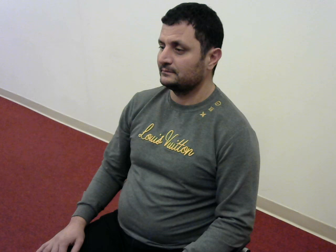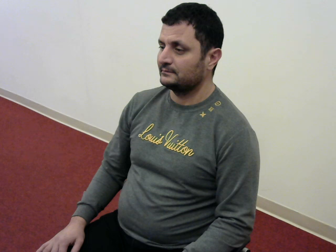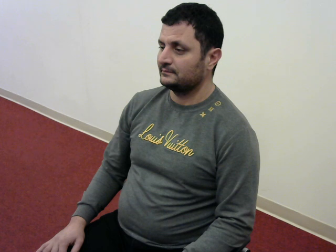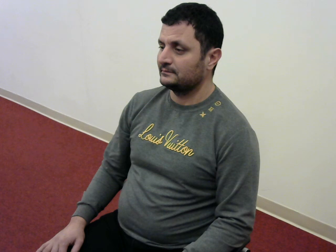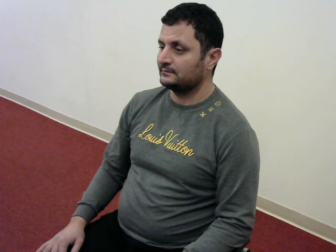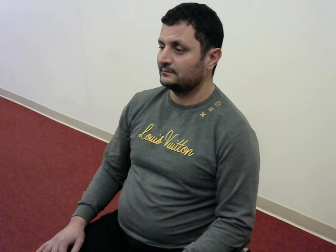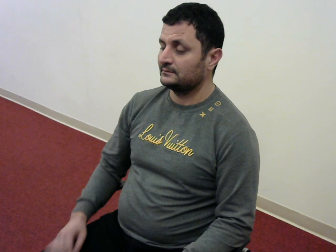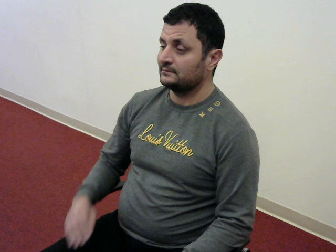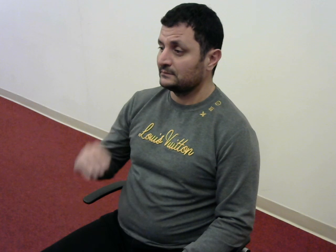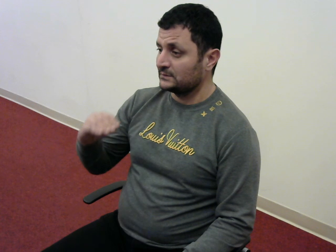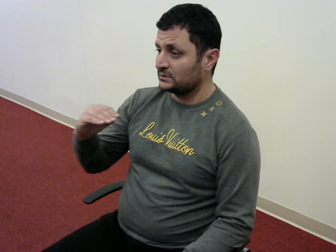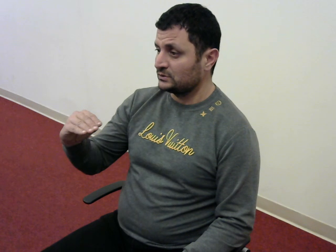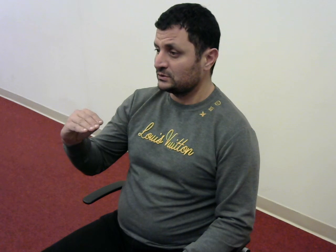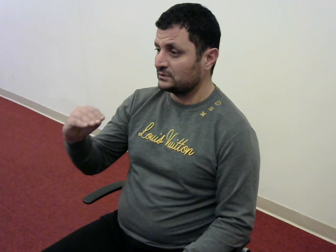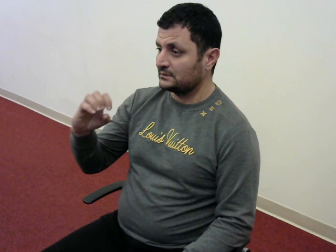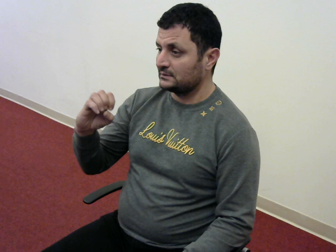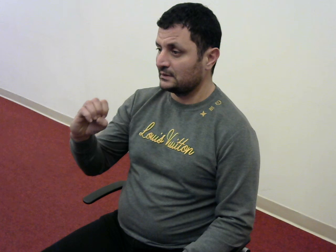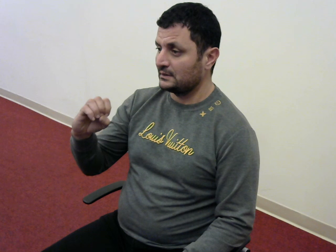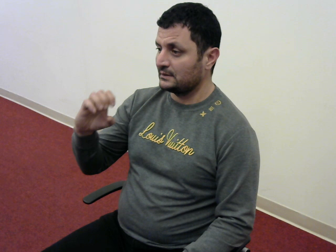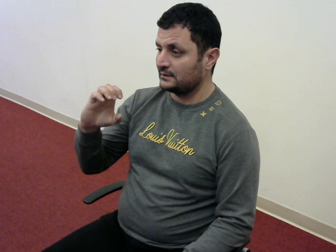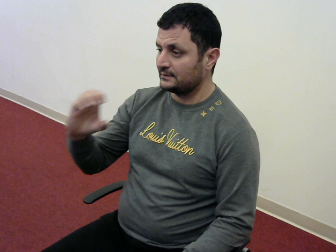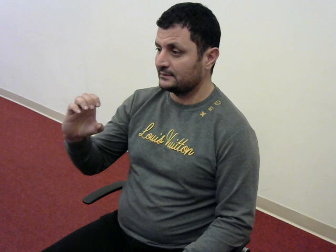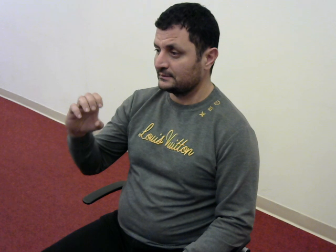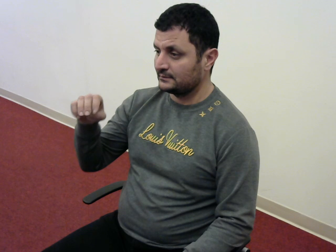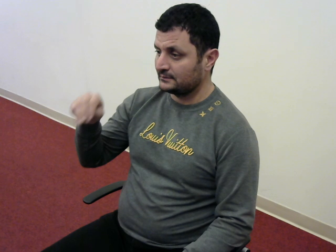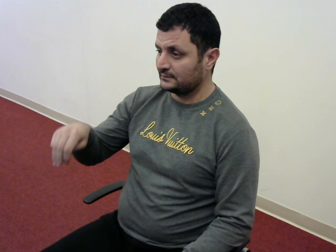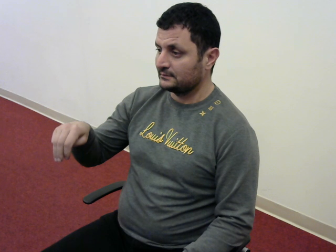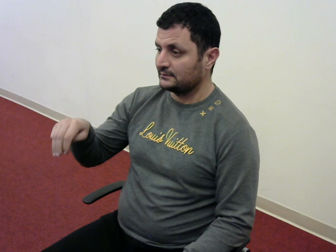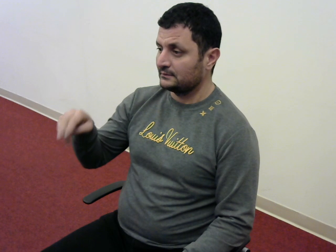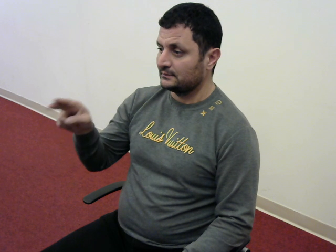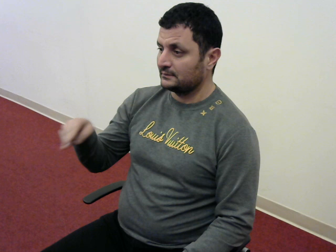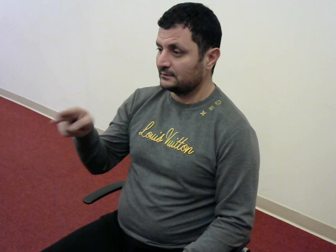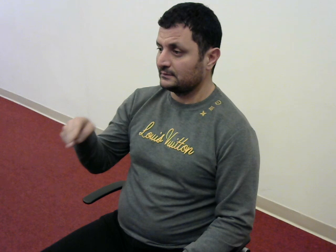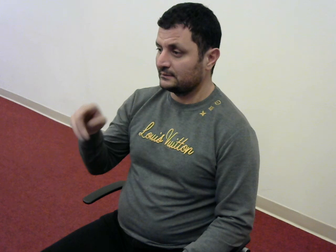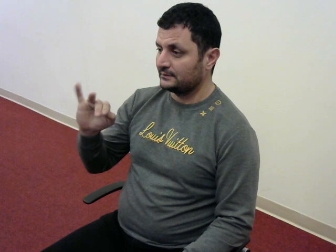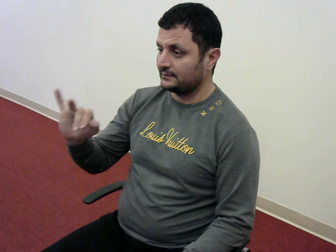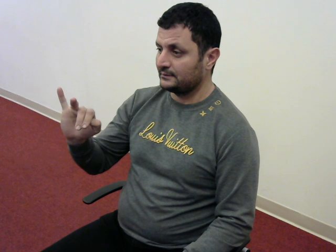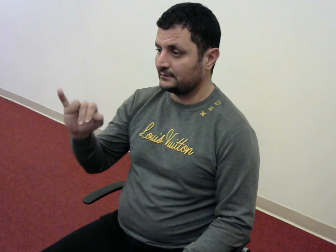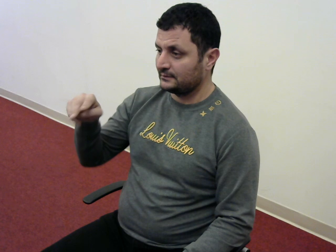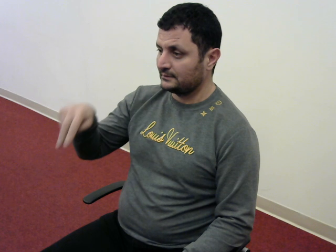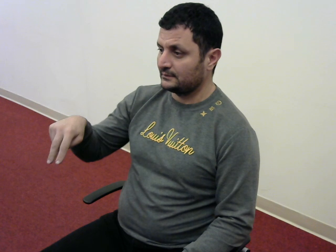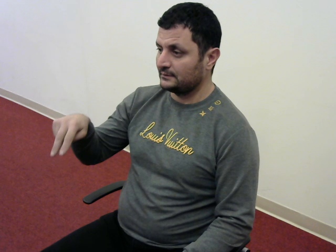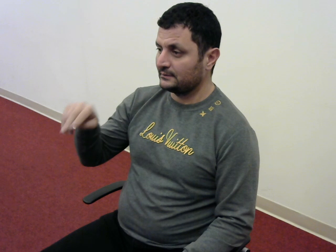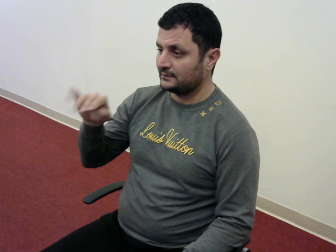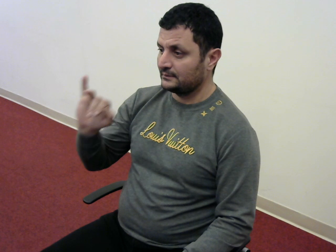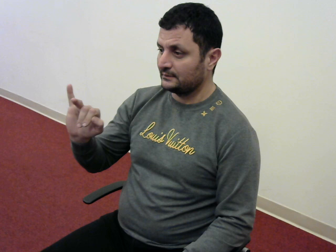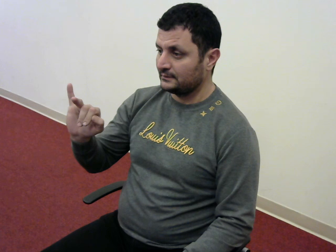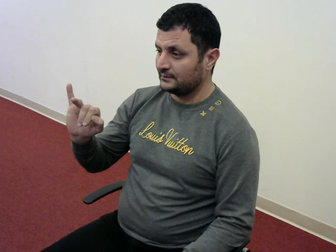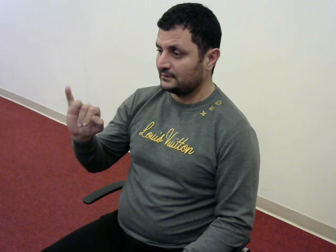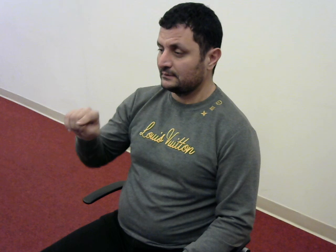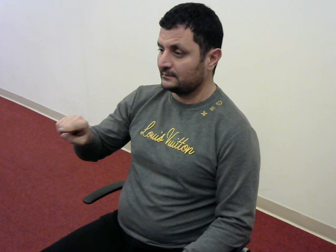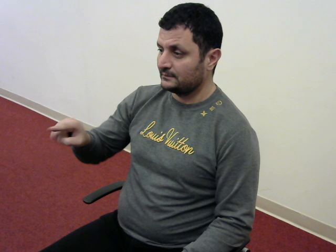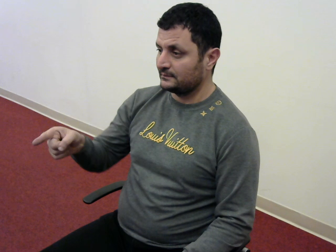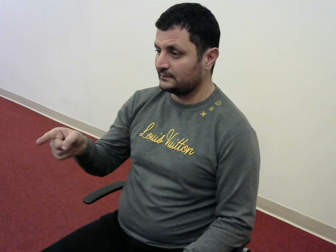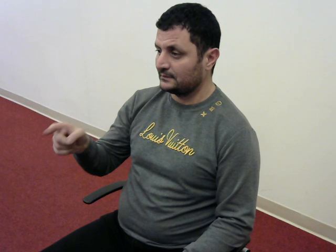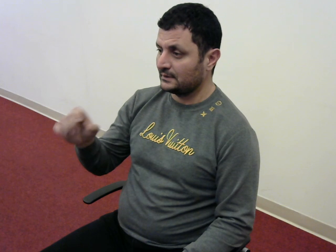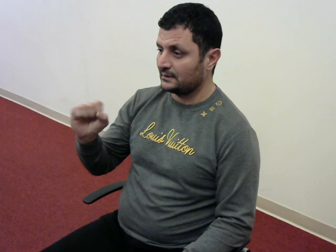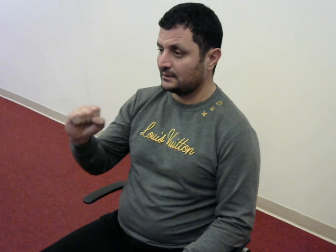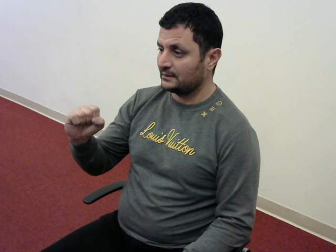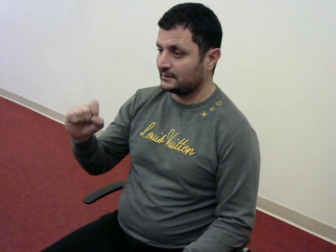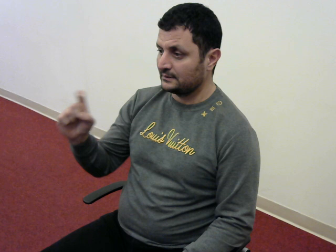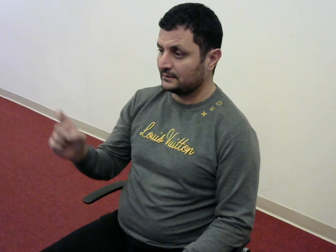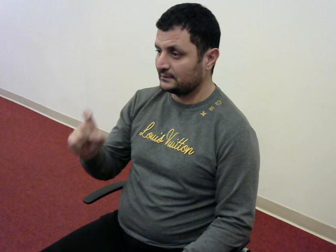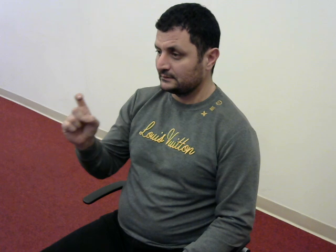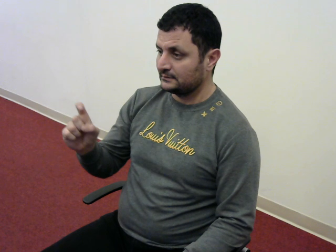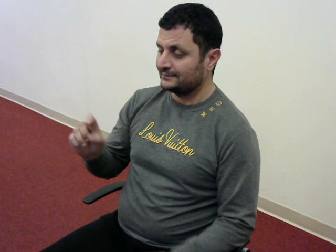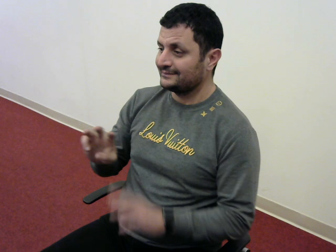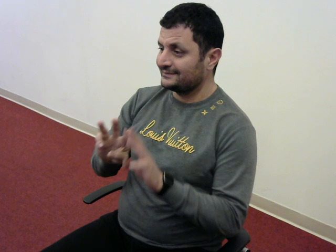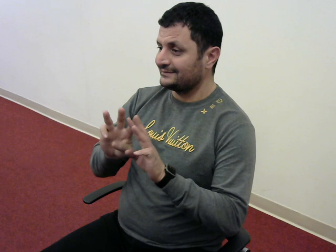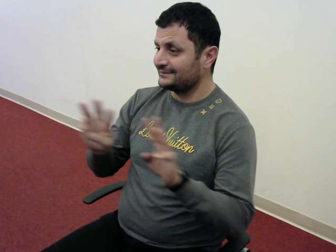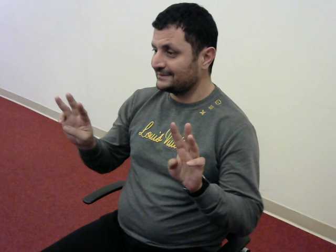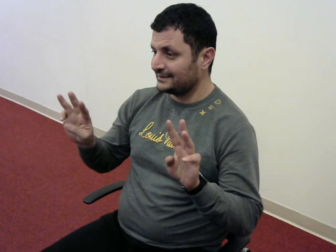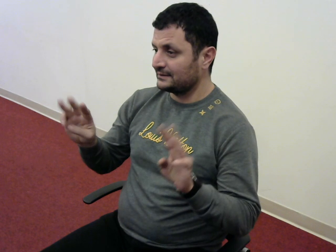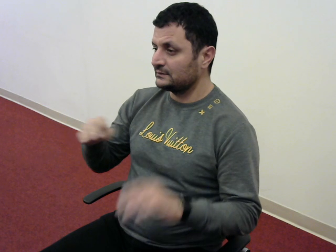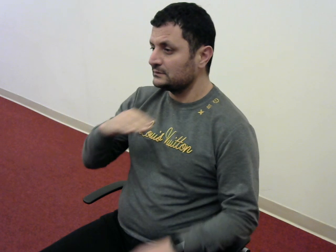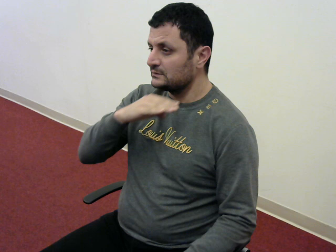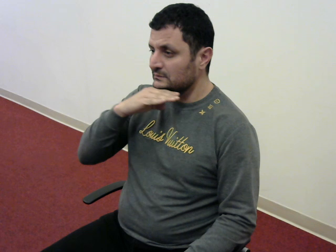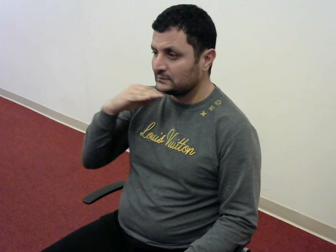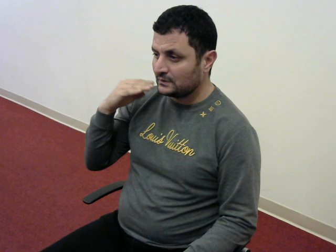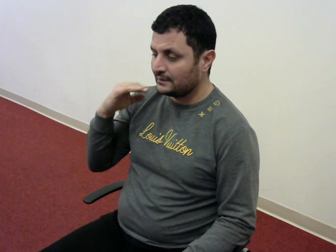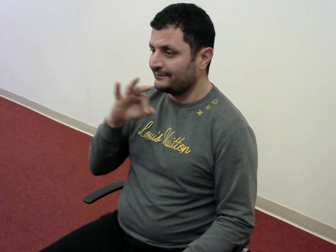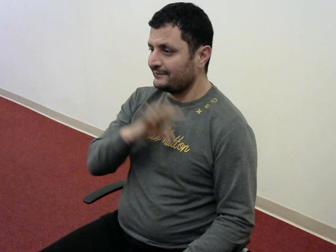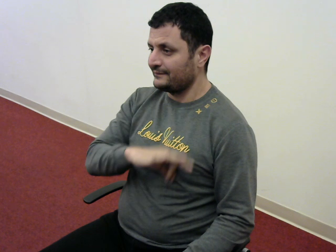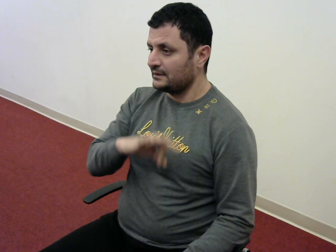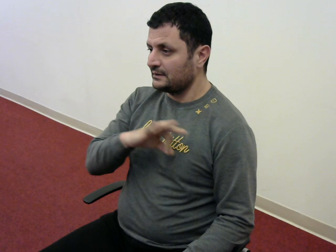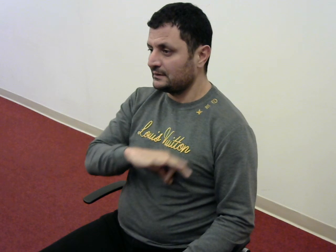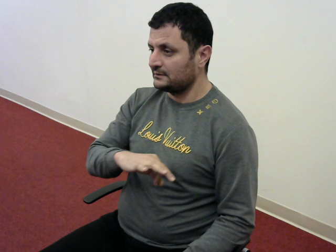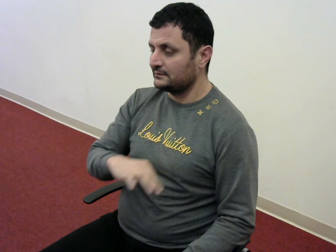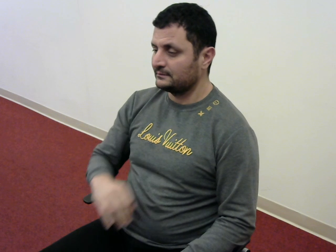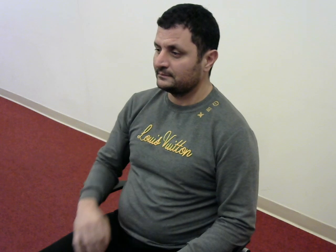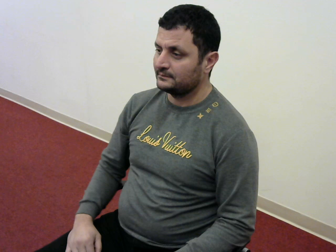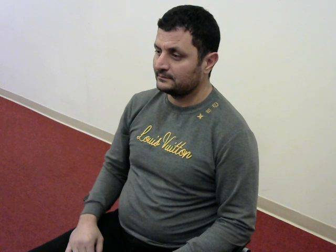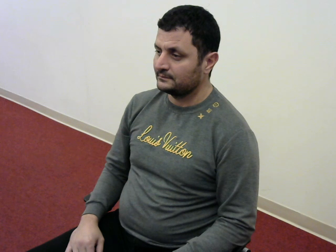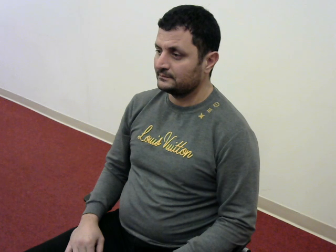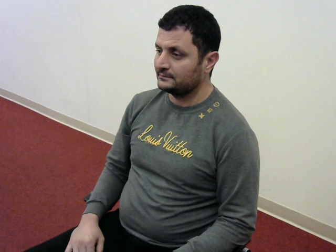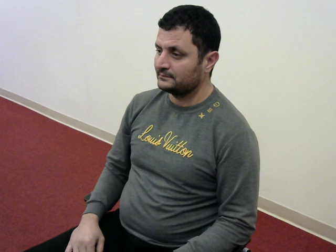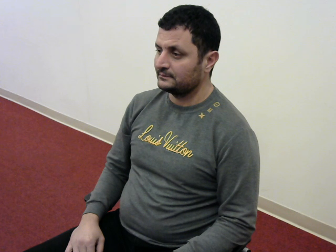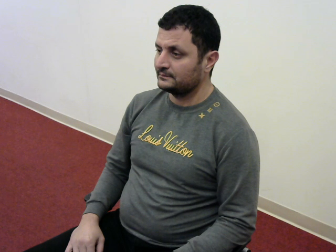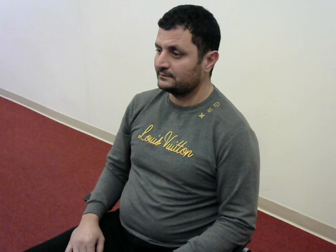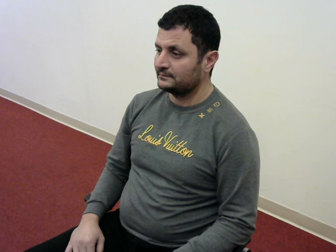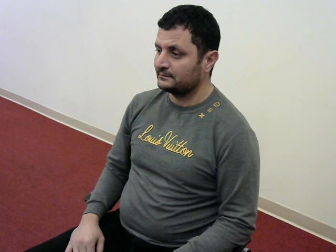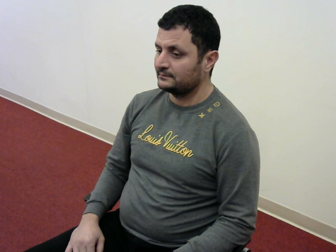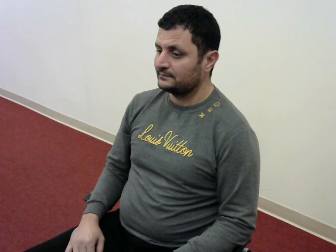Jestdili.az saytı çox faydalıdır